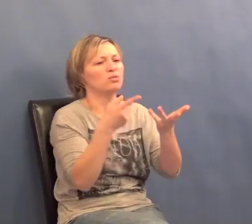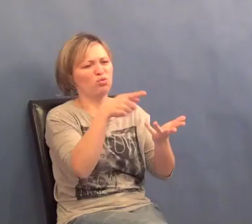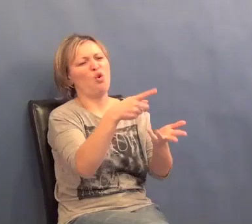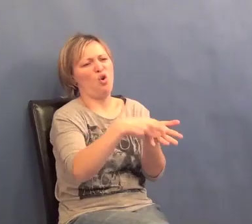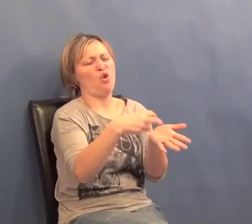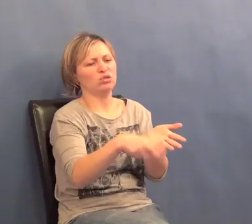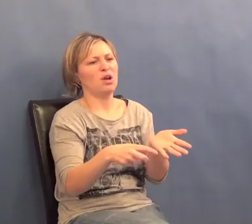To o to chodzi.